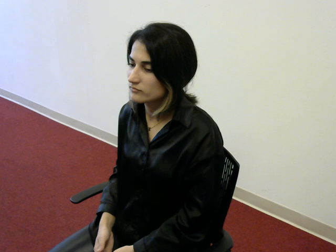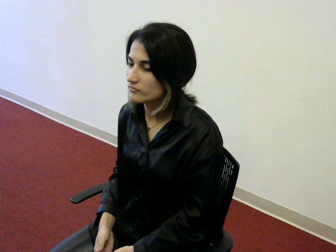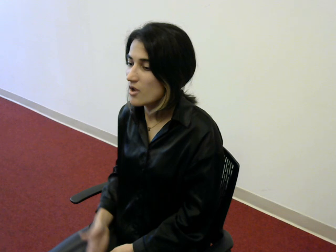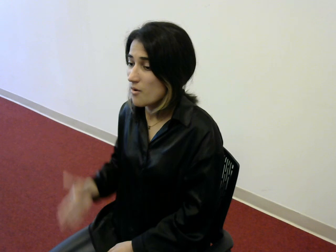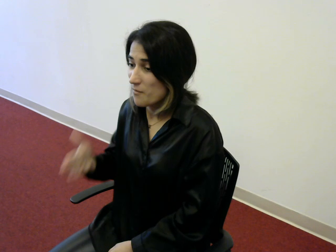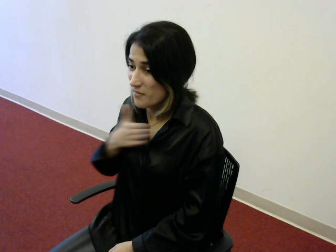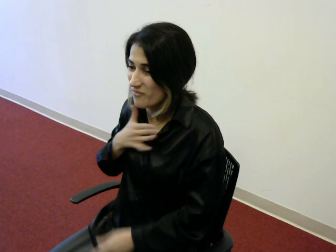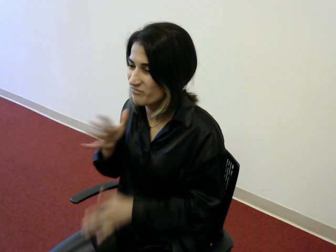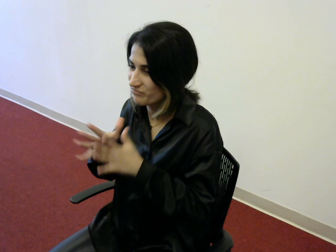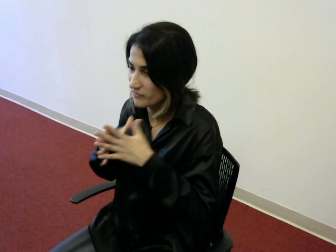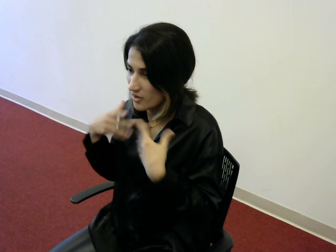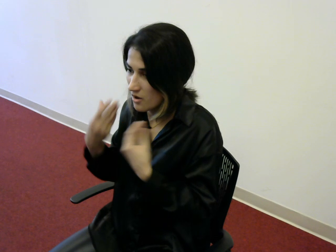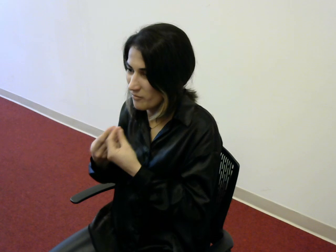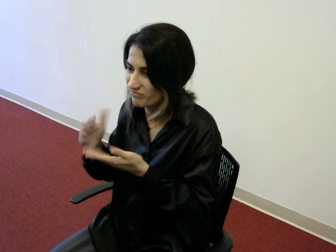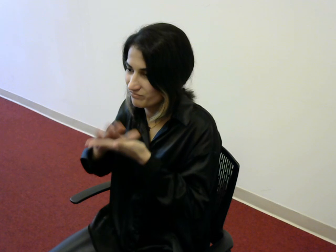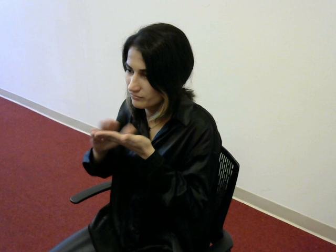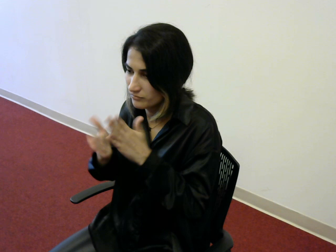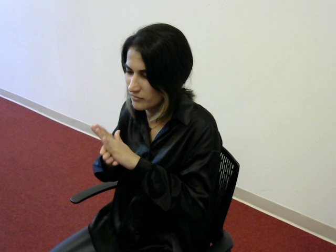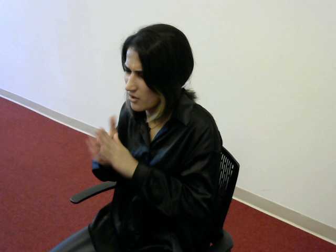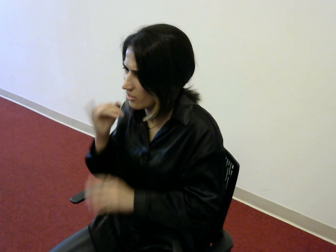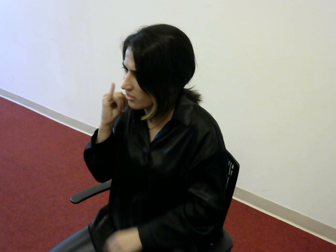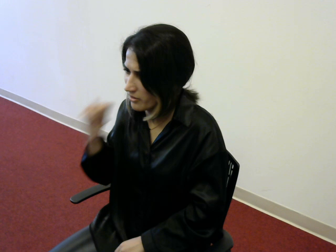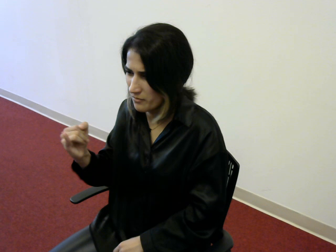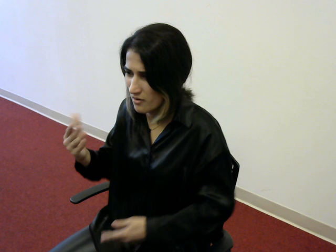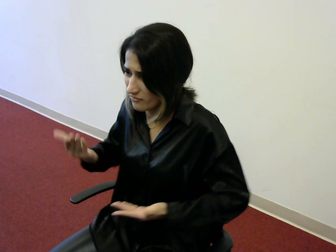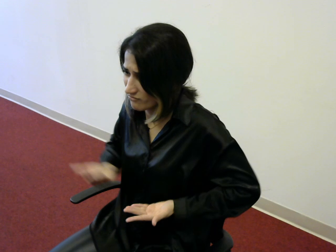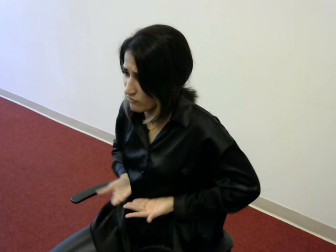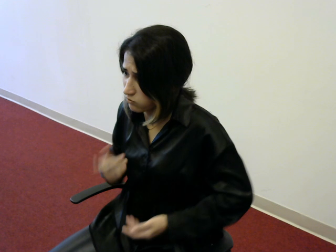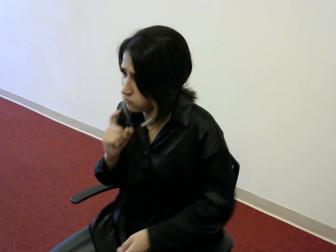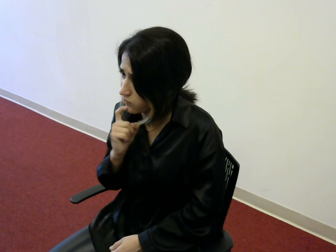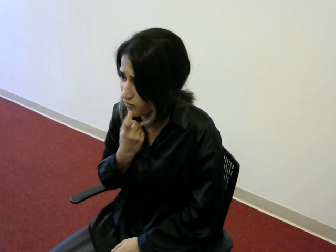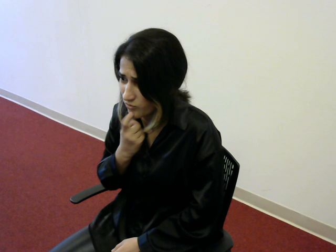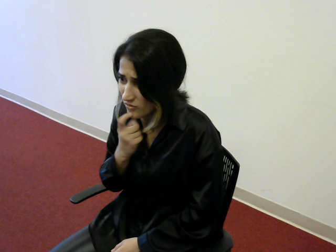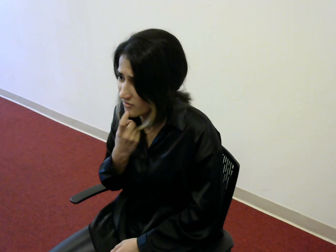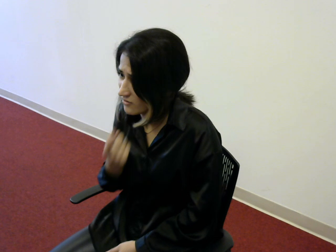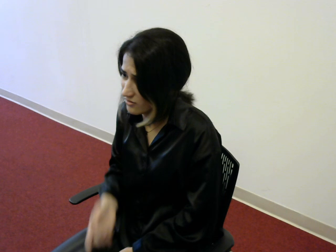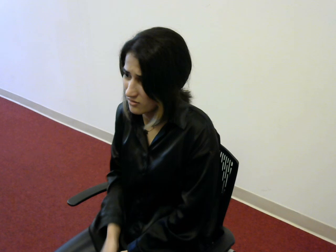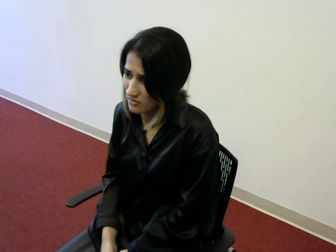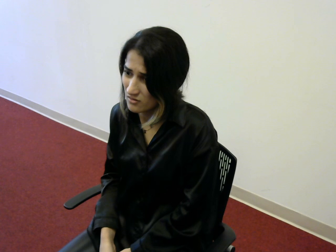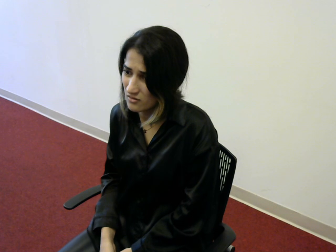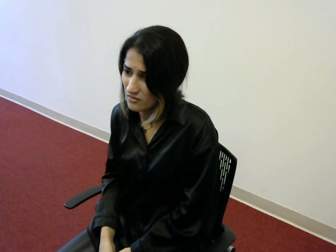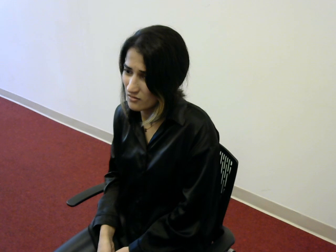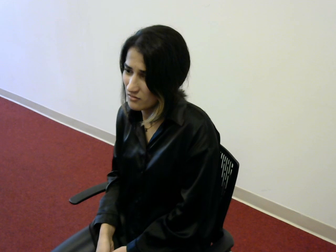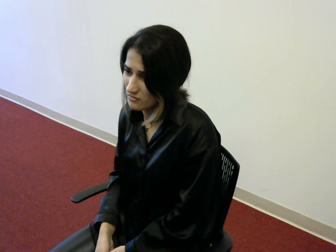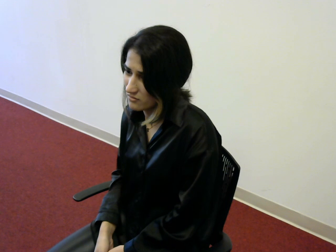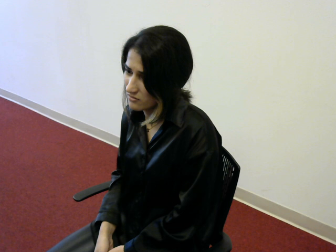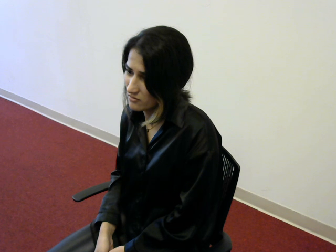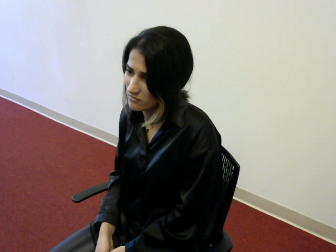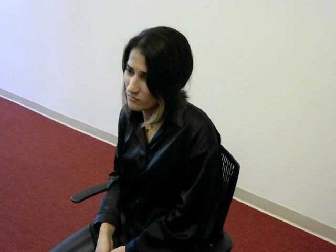Mənim ailəmin vəziyyəti yaxşı deyil, yaşamaq çətindir